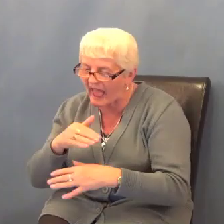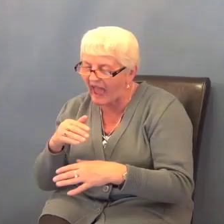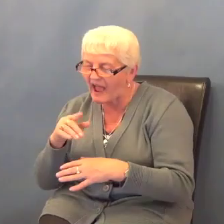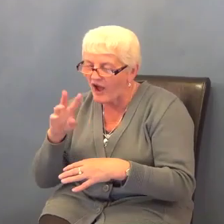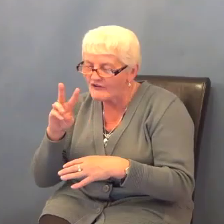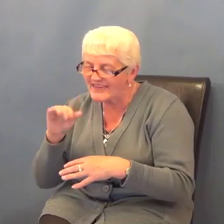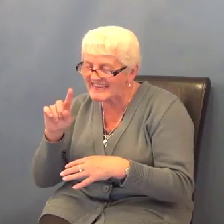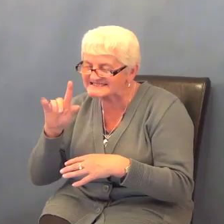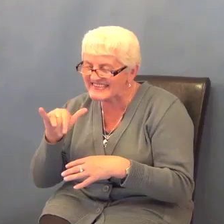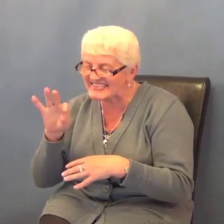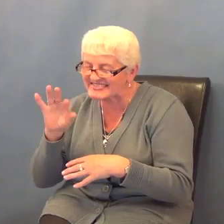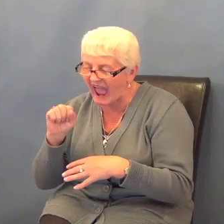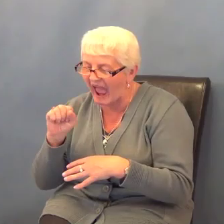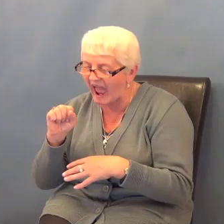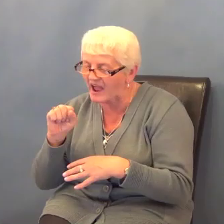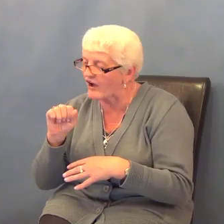Wizyta?